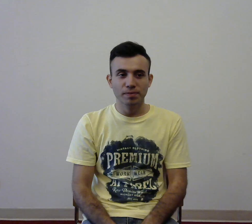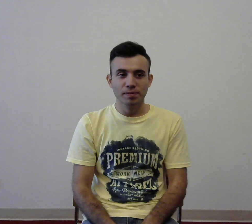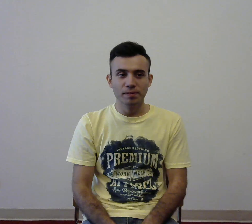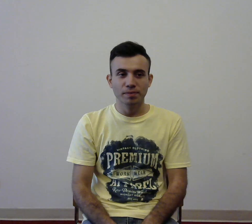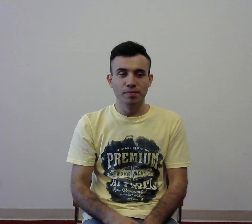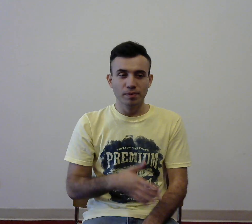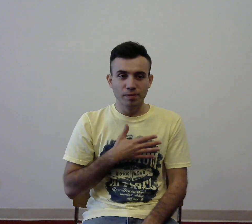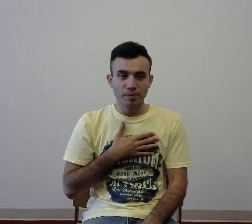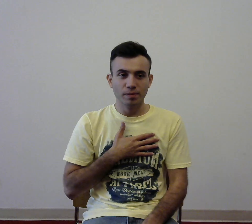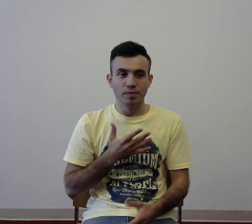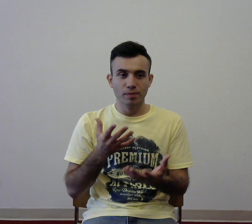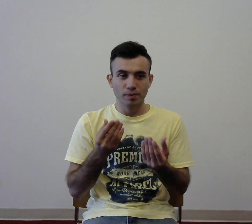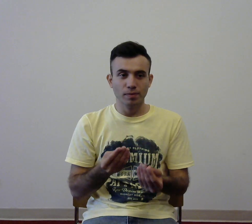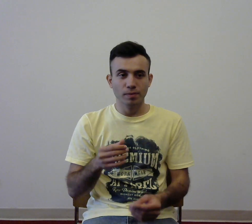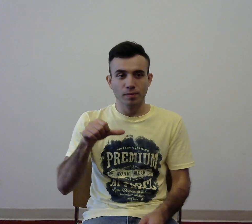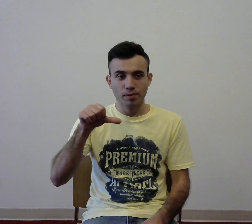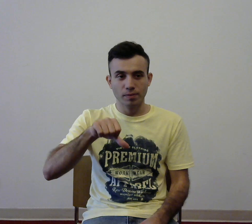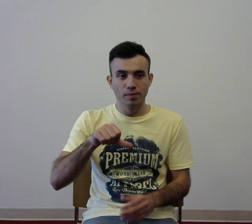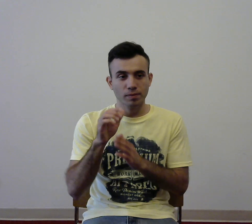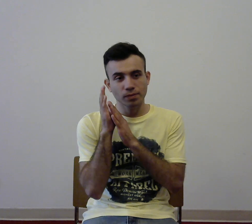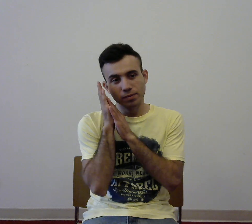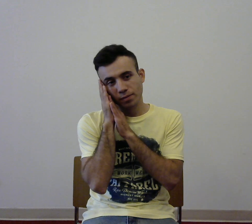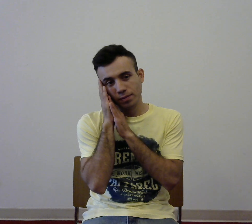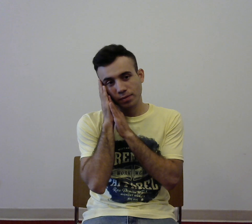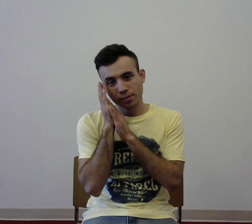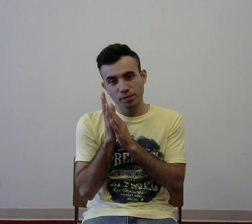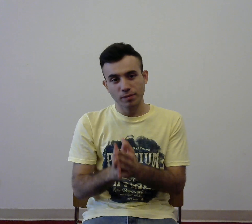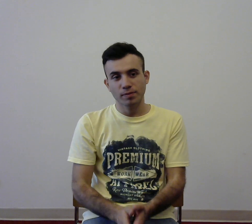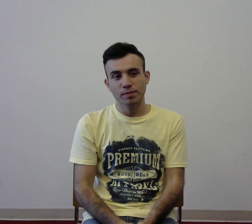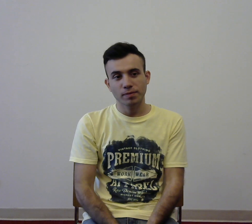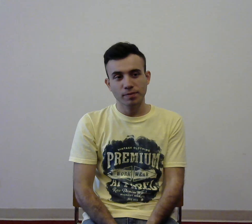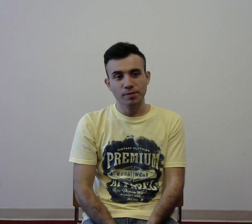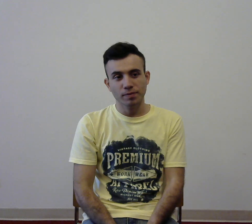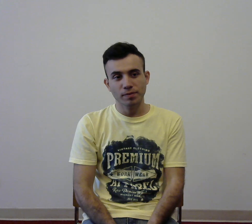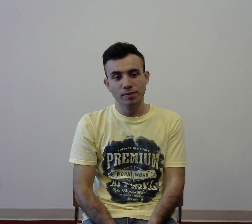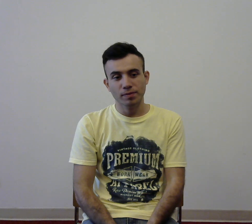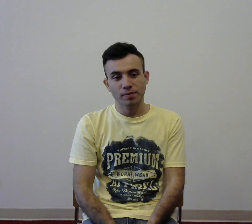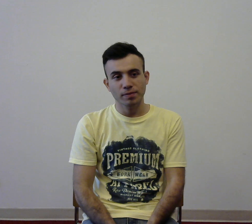Mən bu gün pis yatmışam